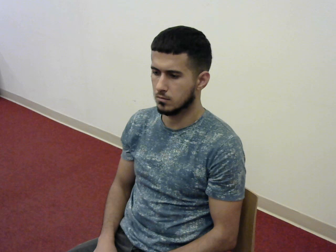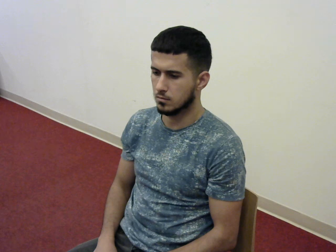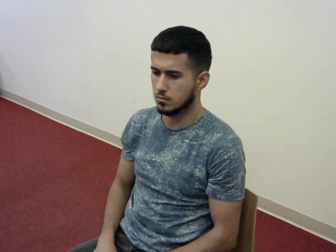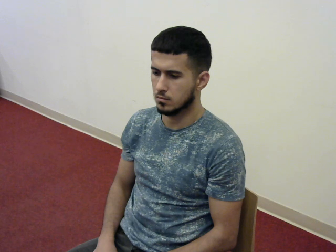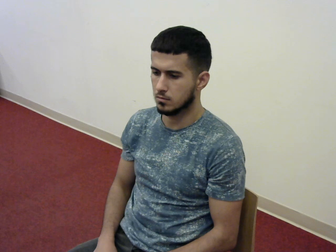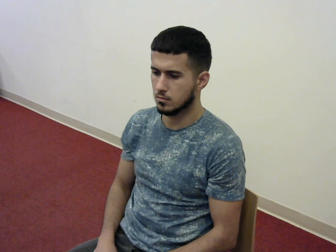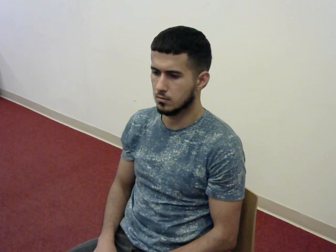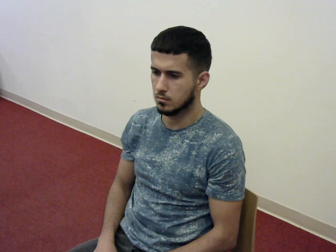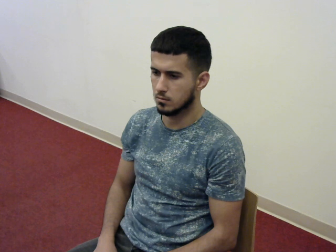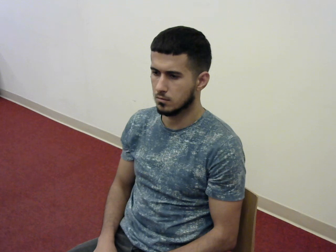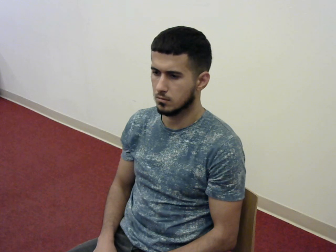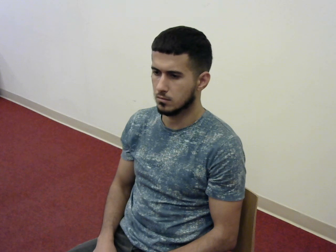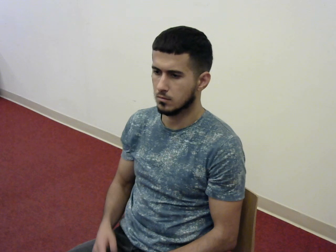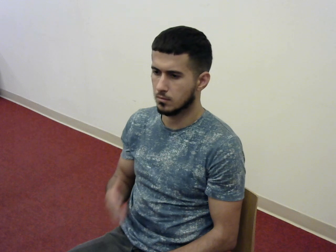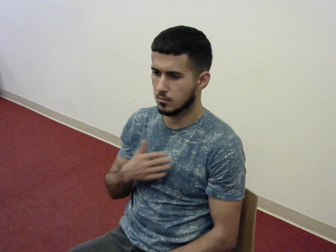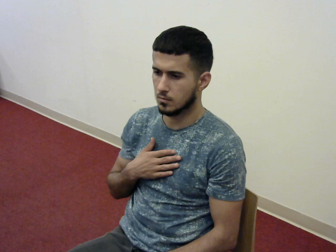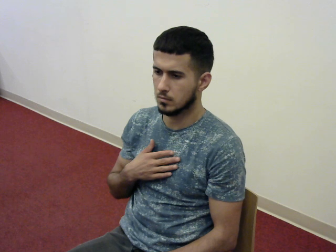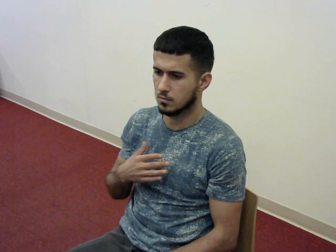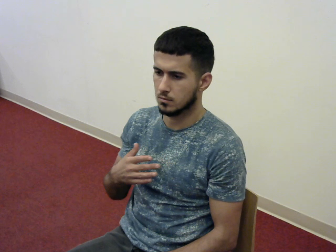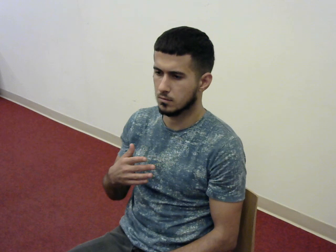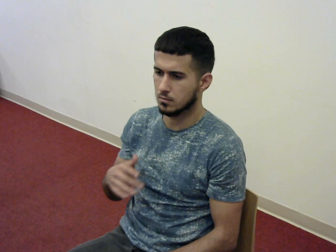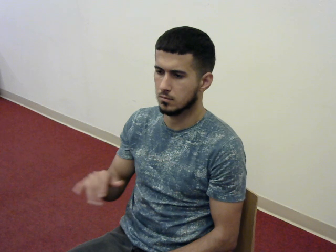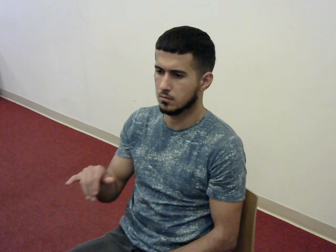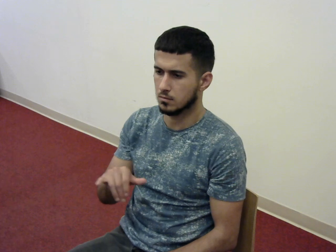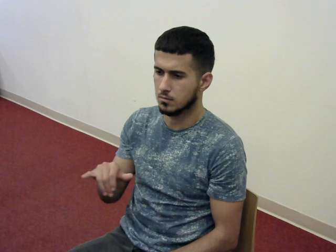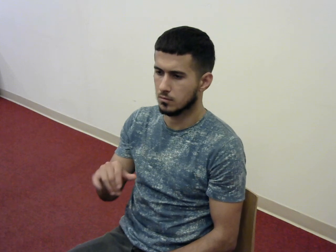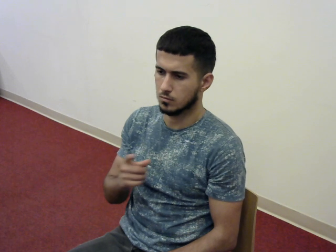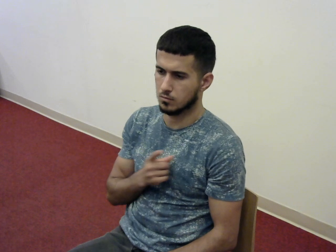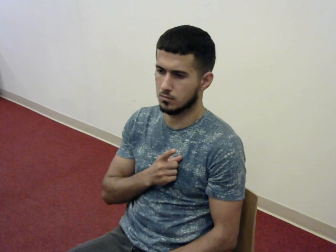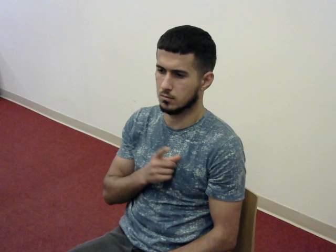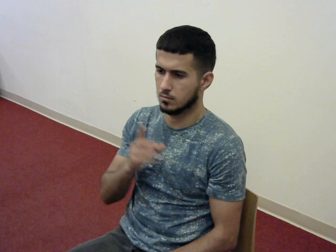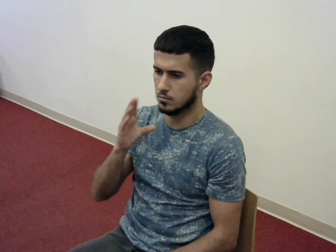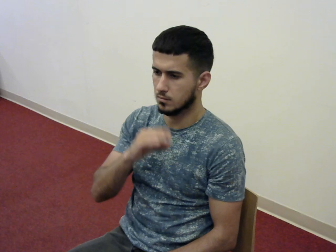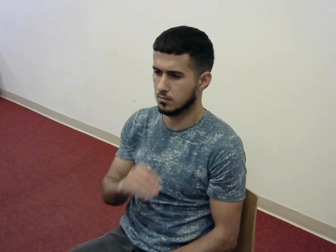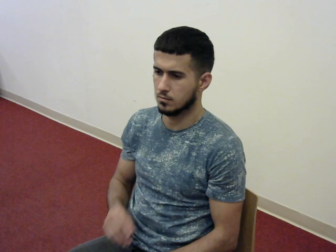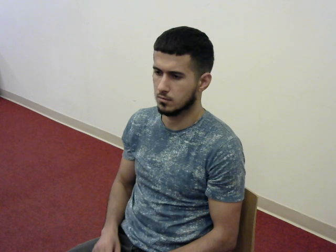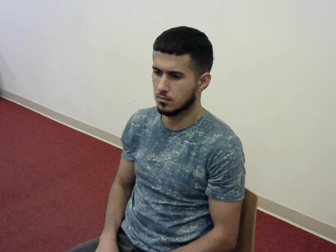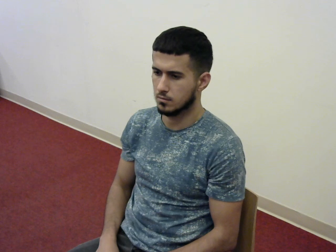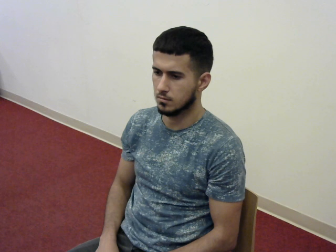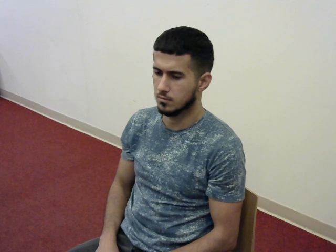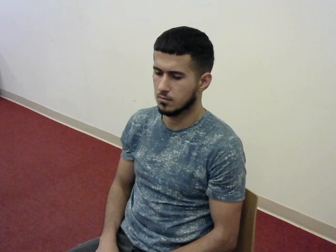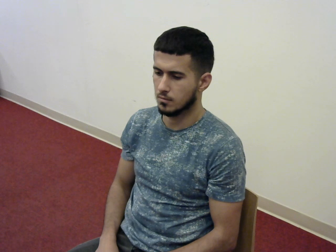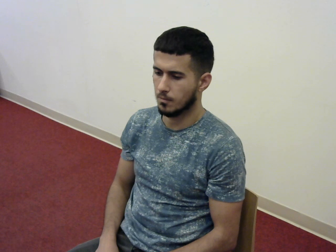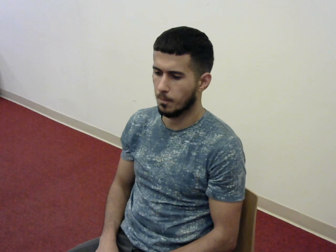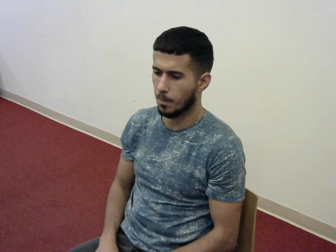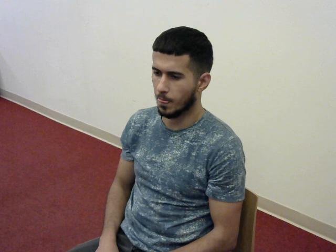Mən harda gözləyə bilərəm?